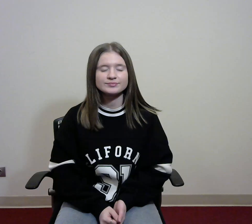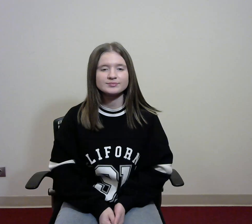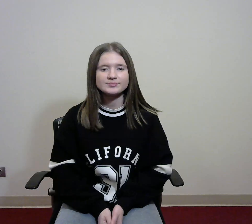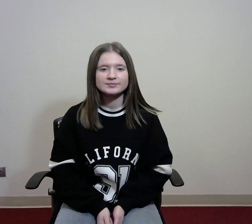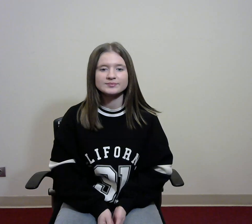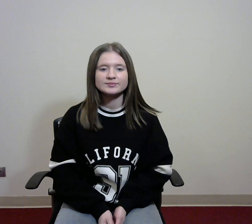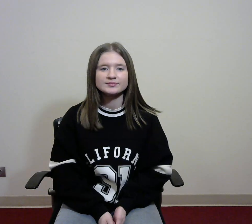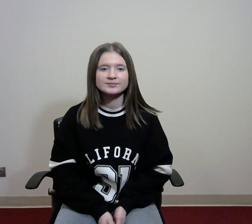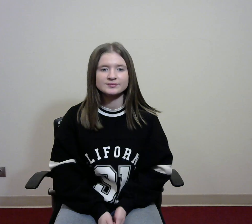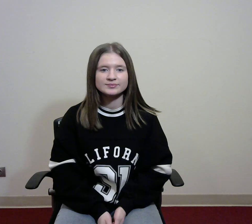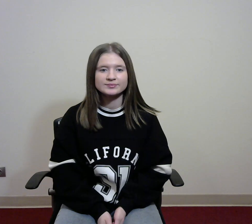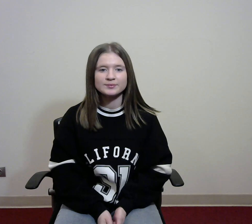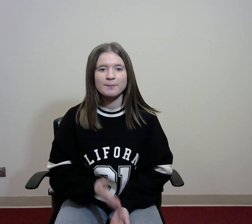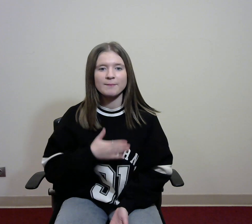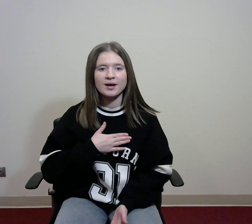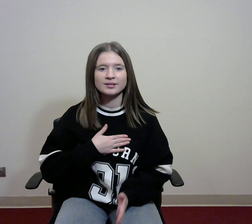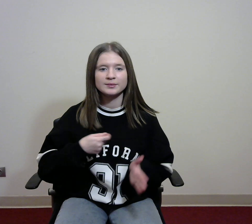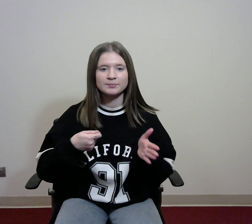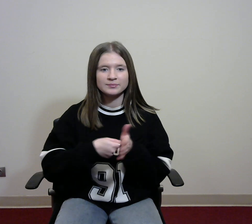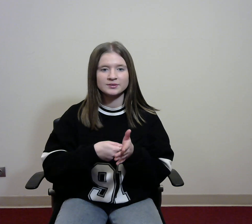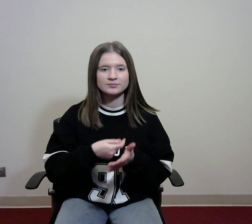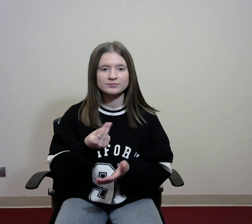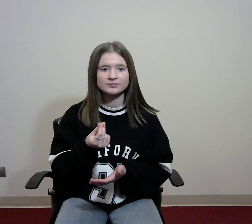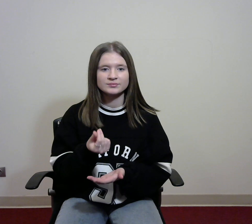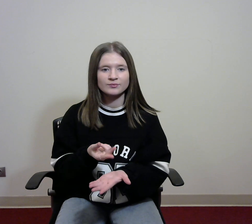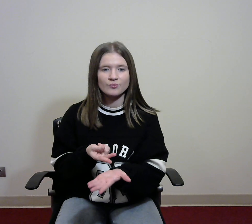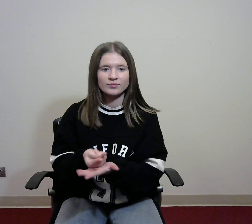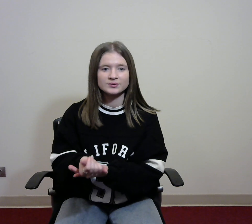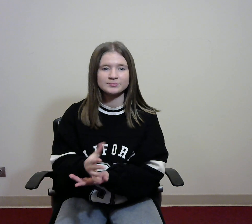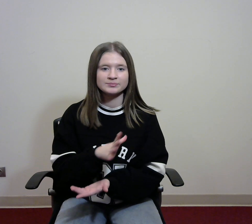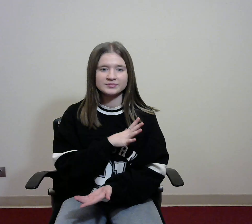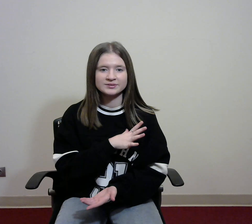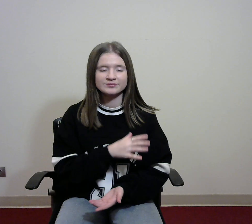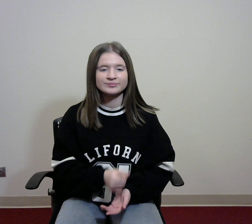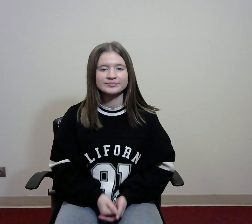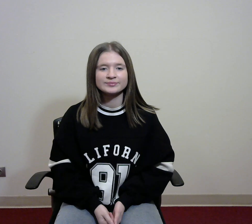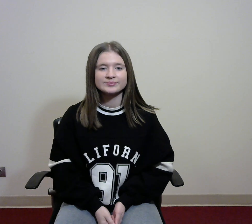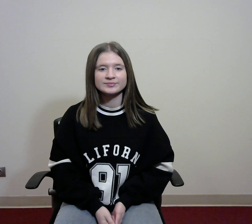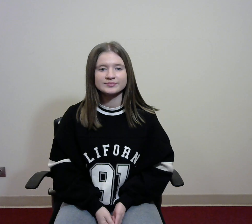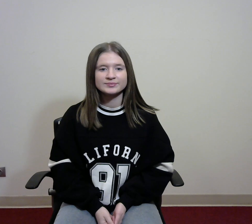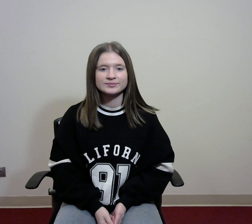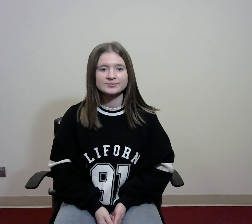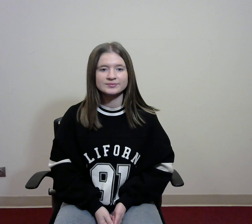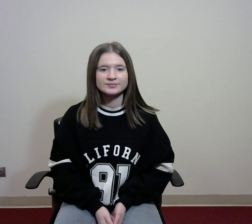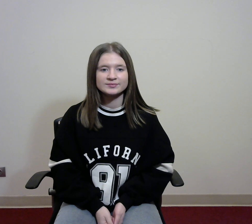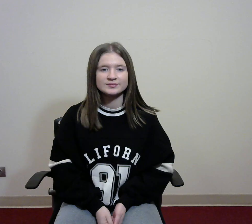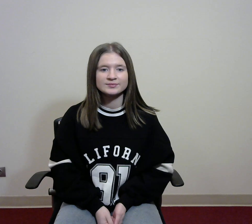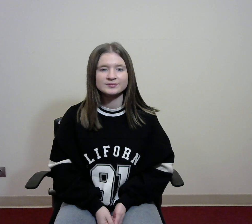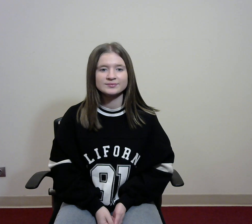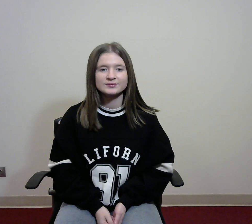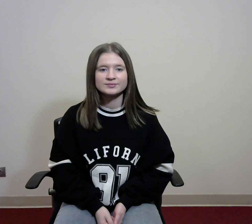Mən biletlərin pulunu ödəmişəm